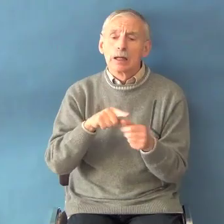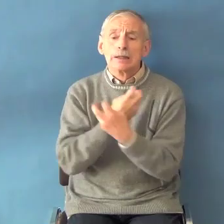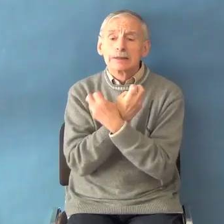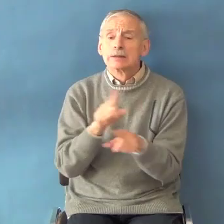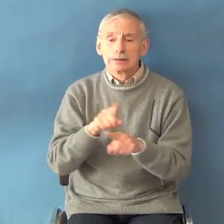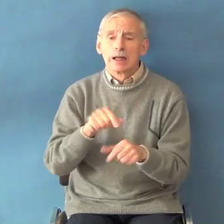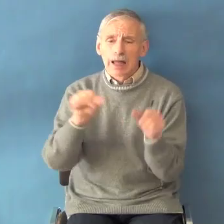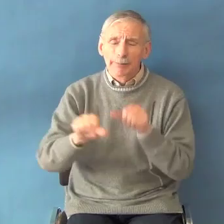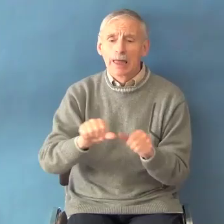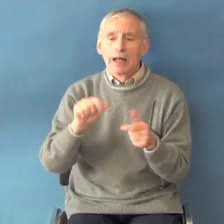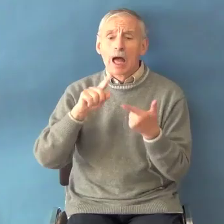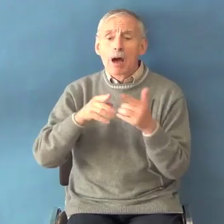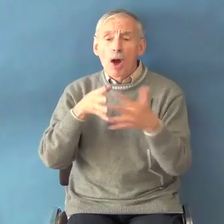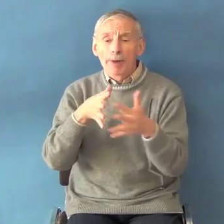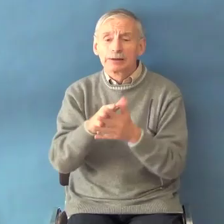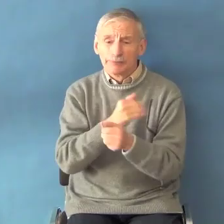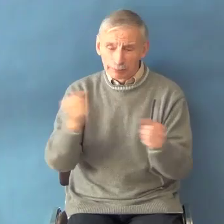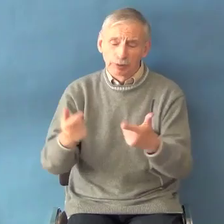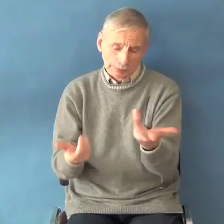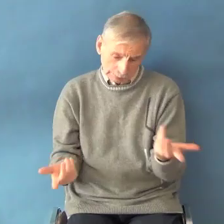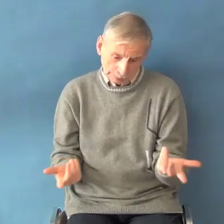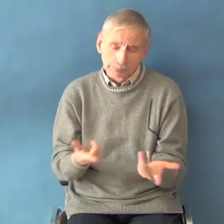Trupia czaszka oznacza albo chemikalia, albo promieniowanie, albo niebezpieczeństwo wybuchu.